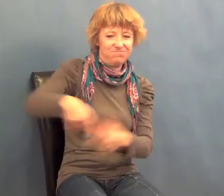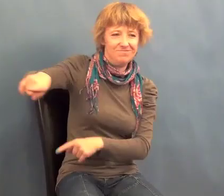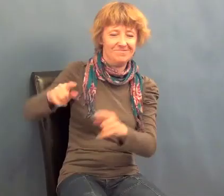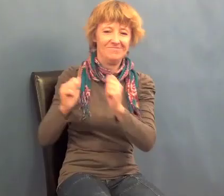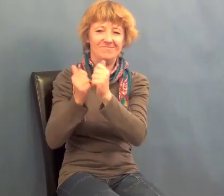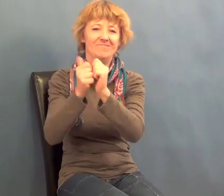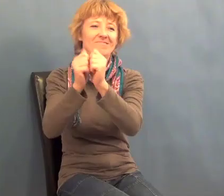Chłopiec cały czas za nim idzie.